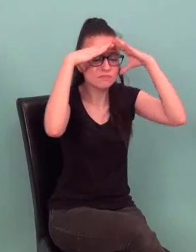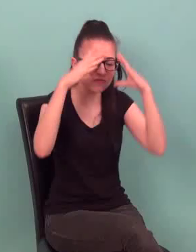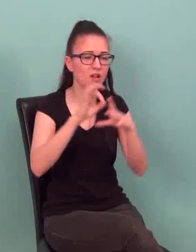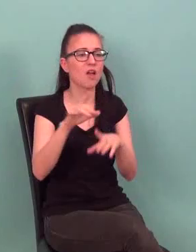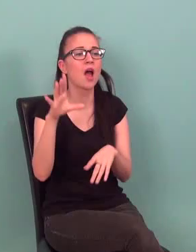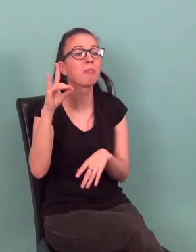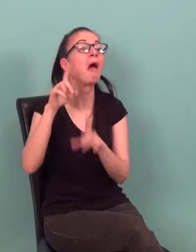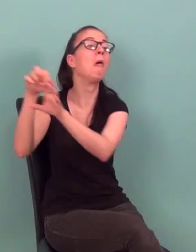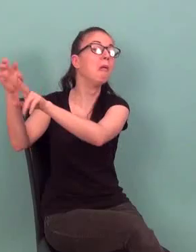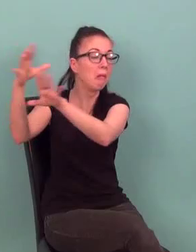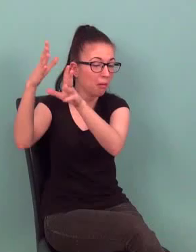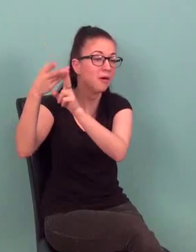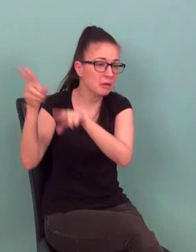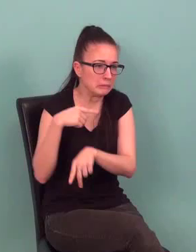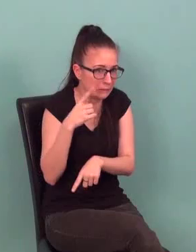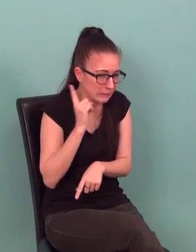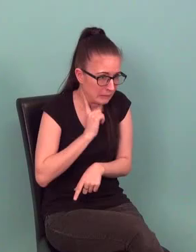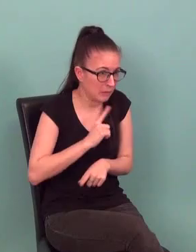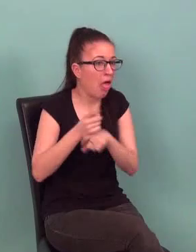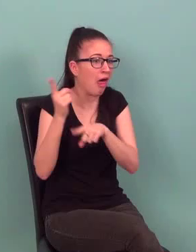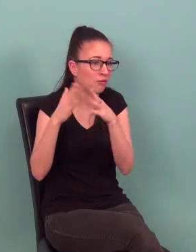Wraca do niego za skulonym ogonem pies, który dokuczał pszczołom.